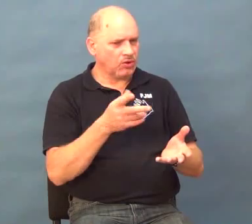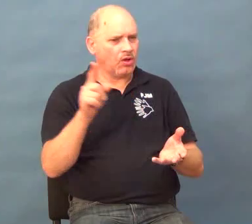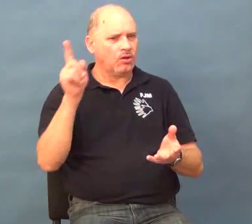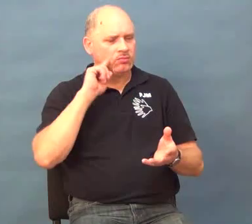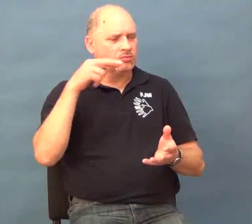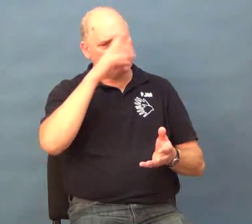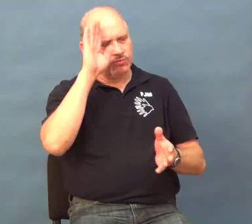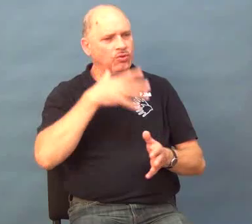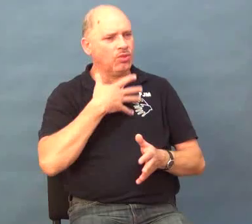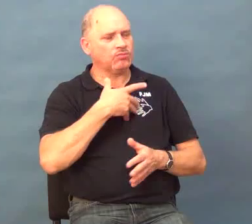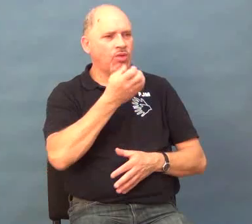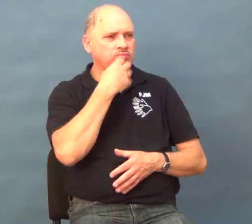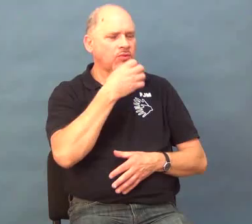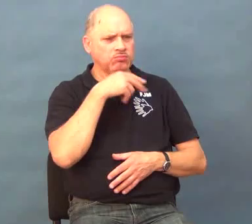Przechodzi obok niego trzech chłopców jedzących gruszki.